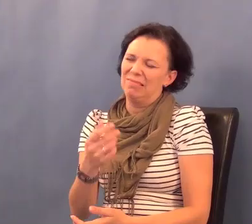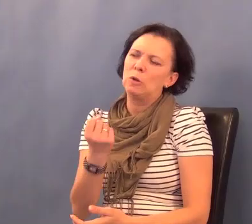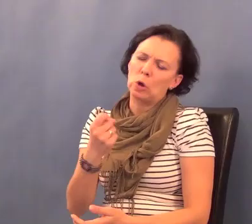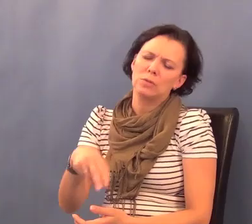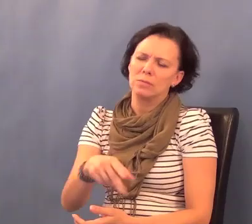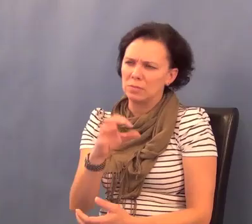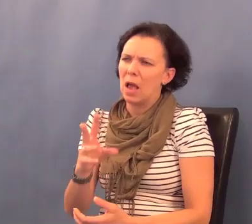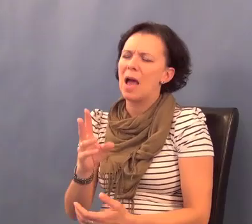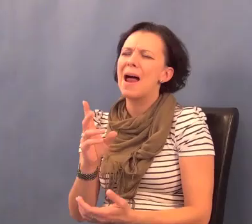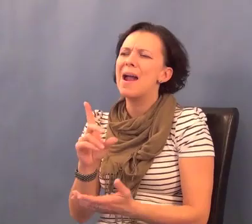Nie, trochę pijany to tak.